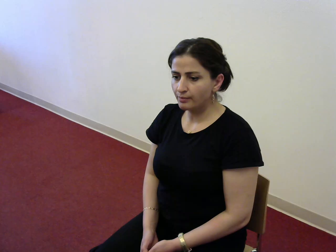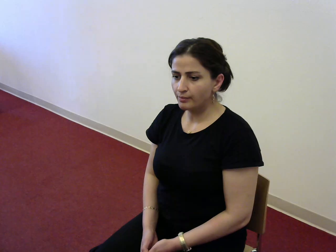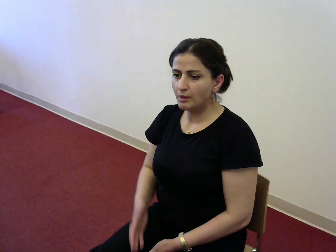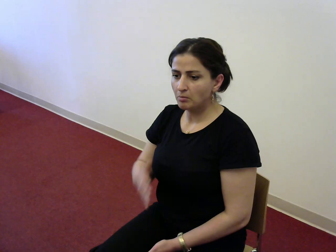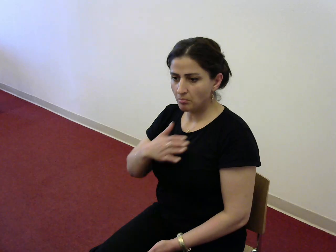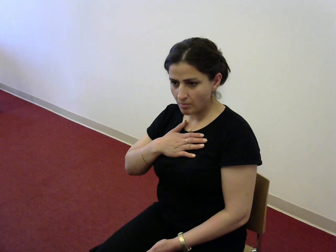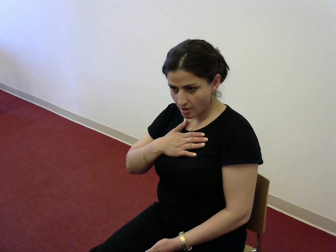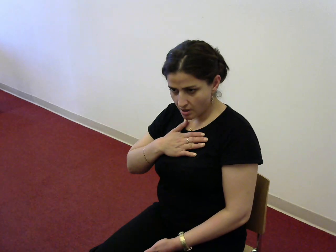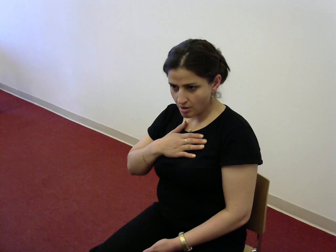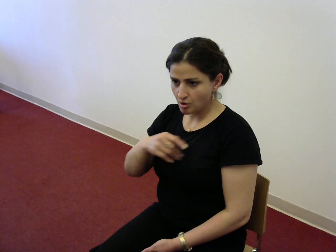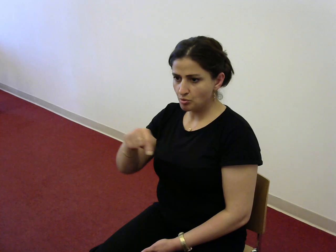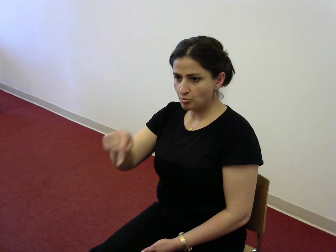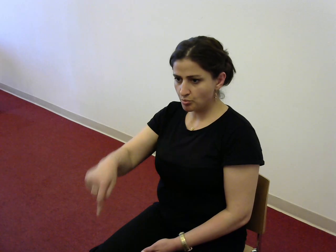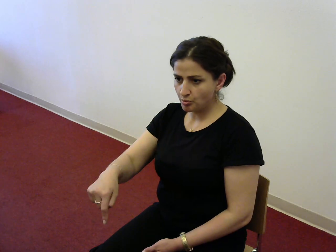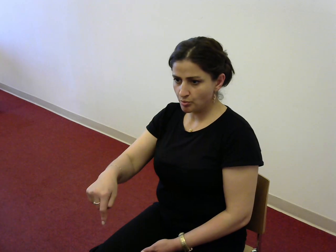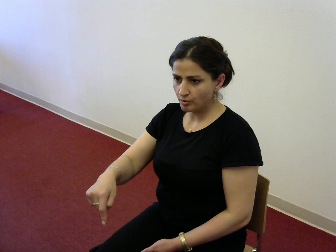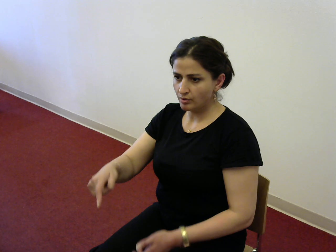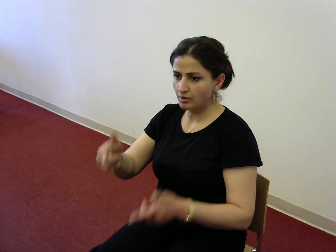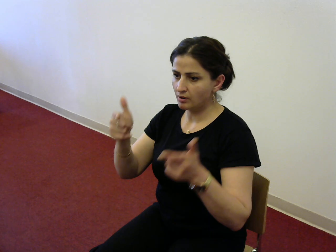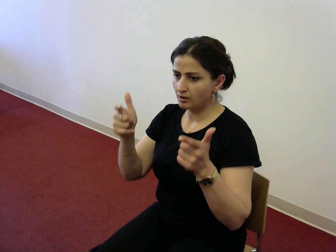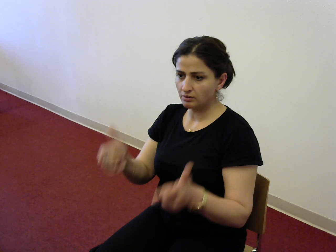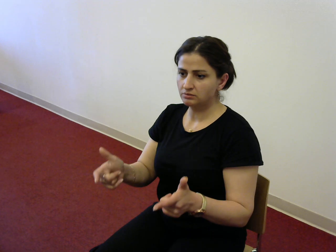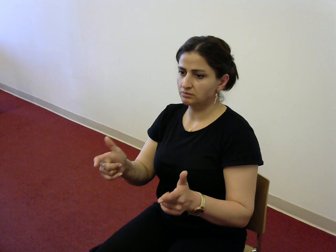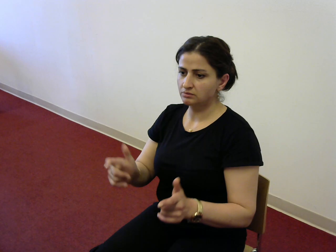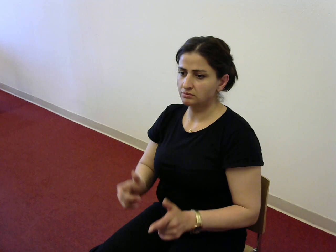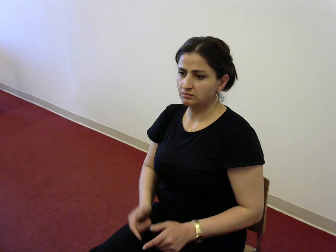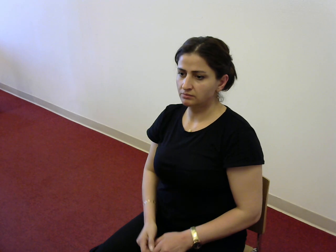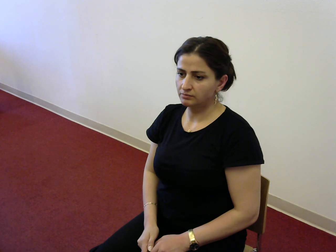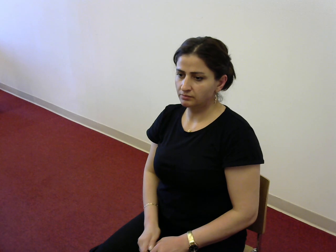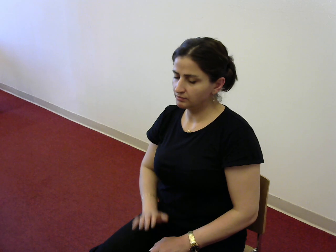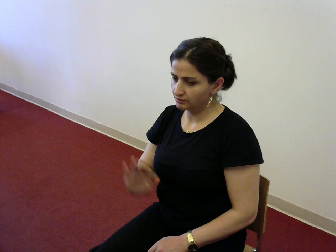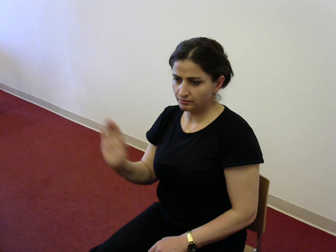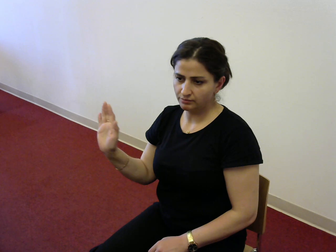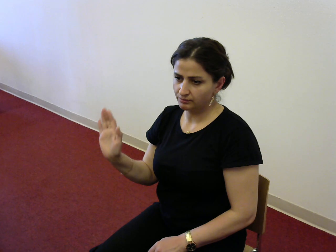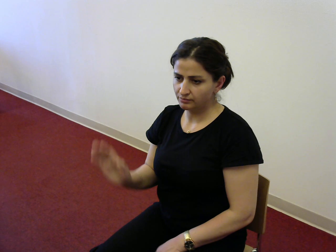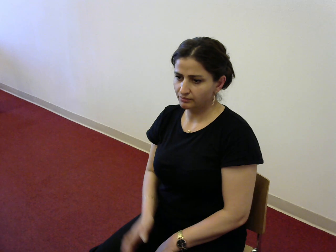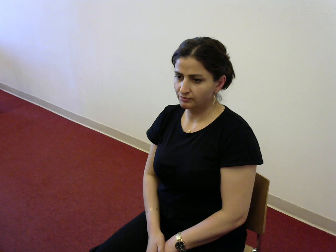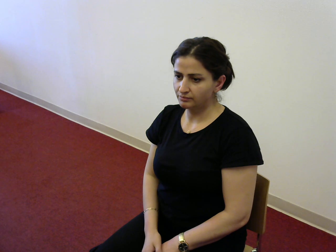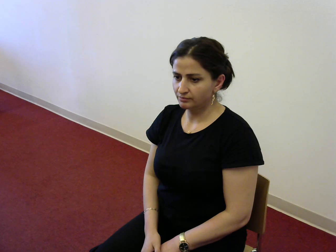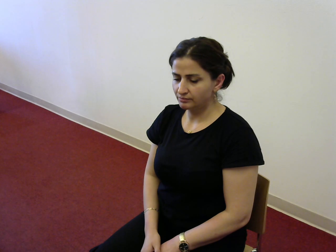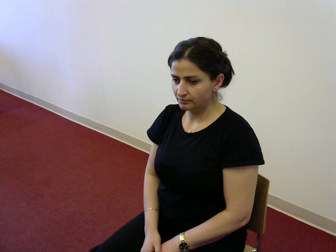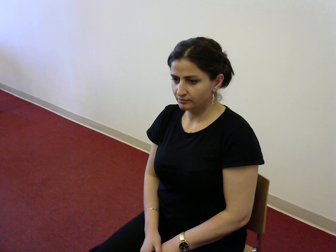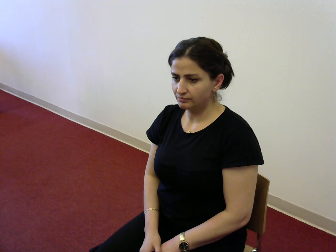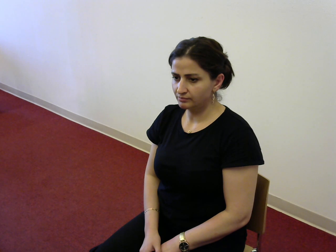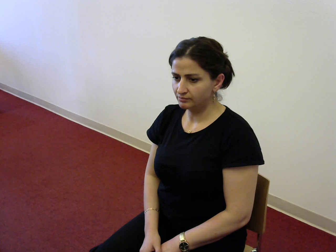Mən bununla razı deyiləm